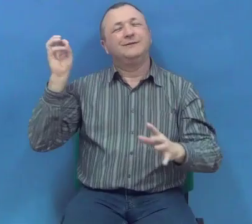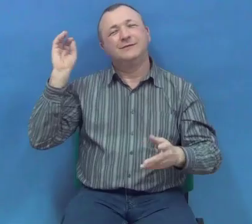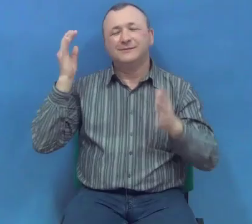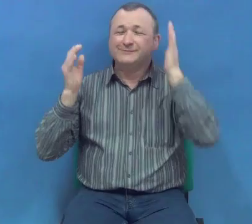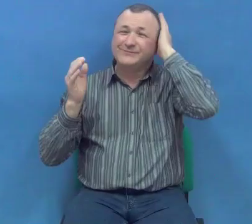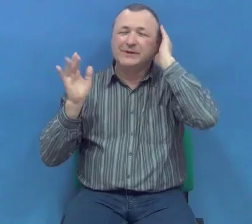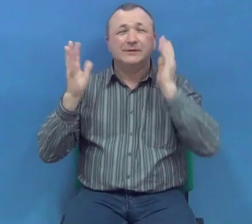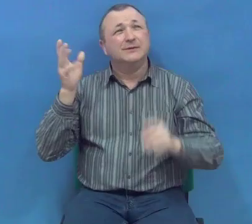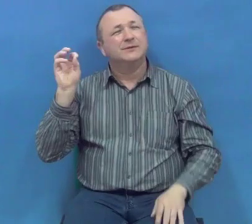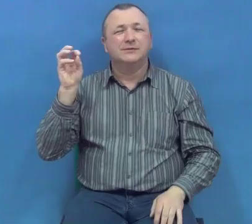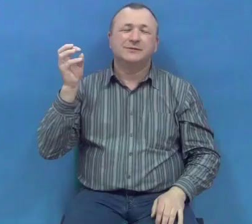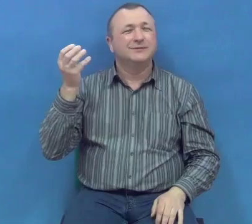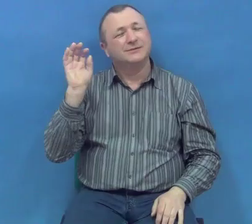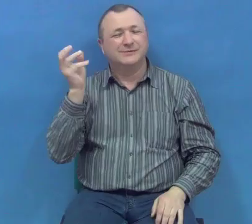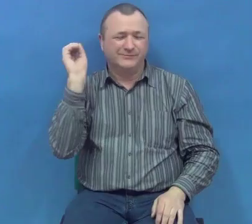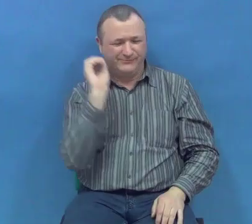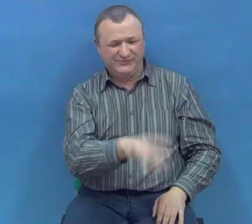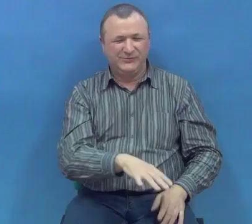Dotknął swojej głowy, udał, że bawi się kamieniem i ukradkiem wyrzucił go na ulicę.